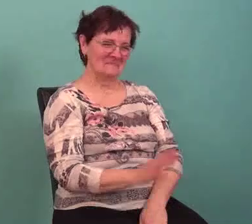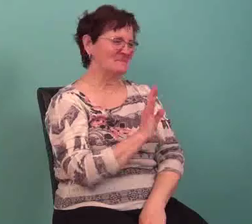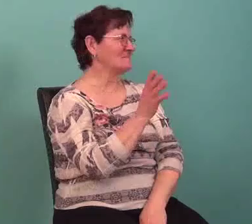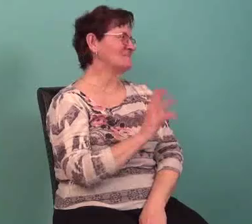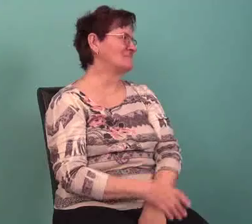Nie bardzo.